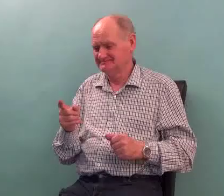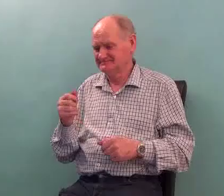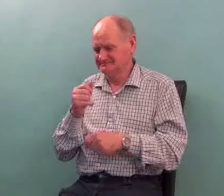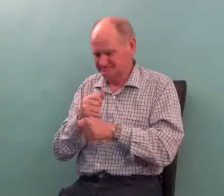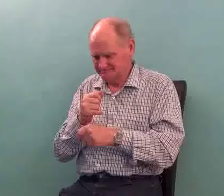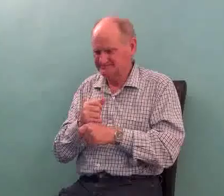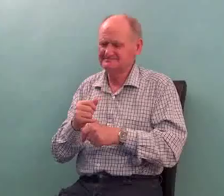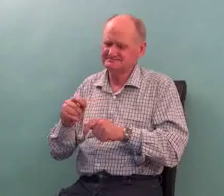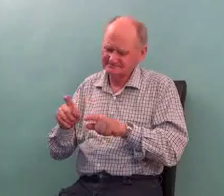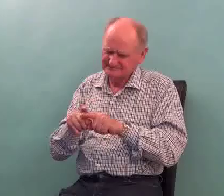Też pracuję.